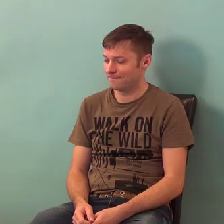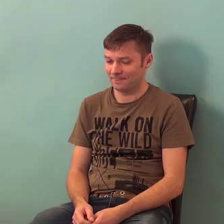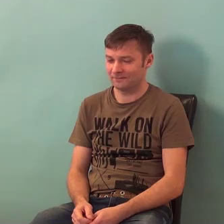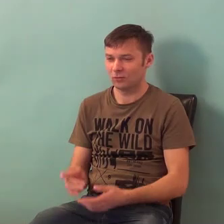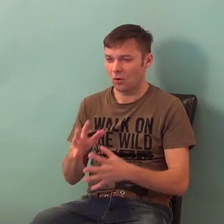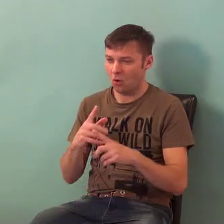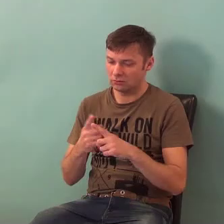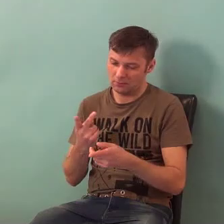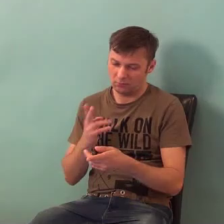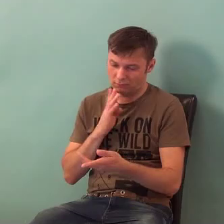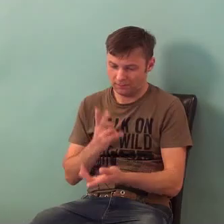Te dwa są podobne do kościoła.